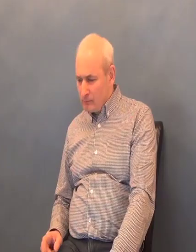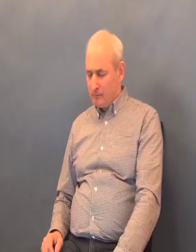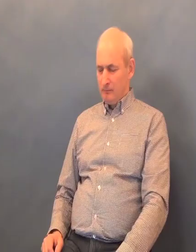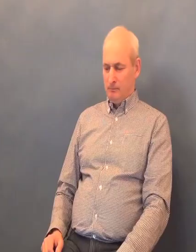Rysunek?